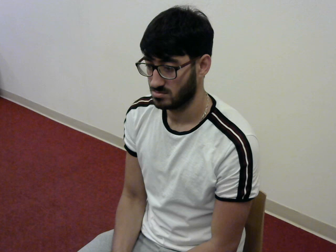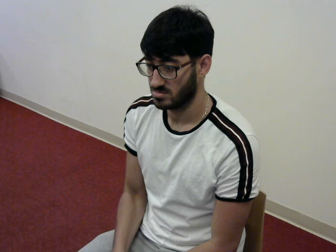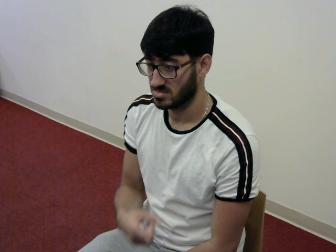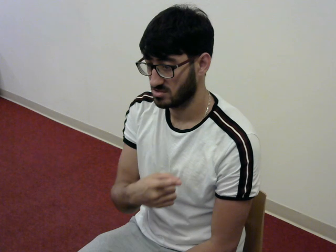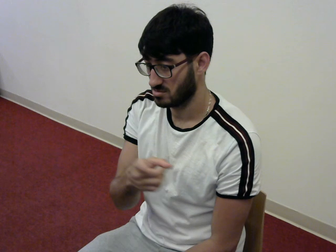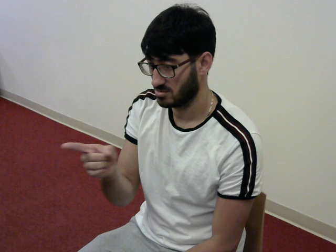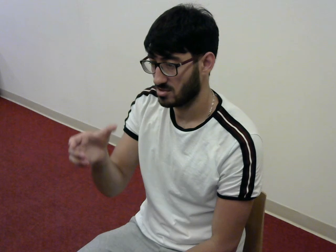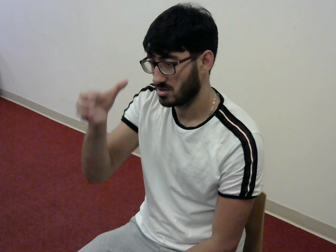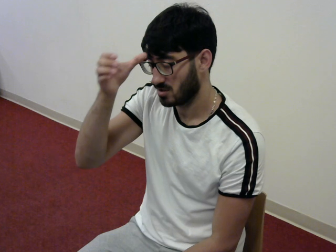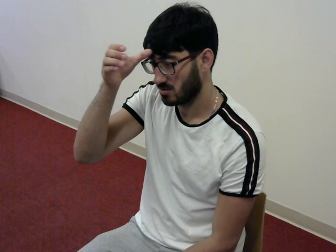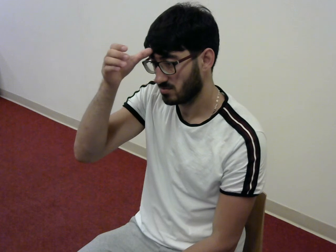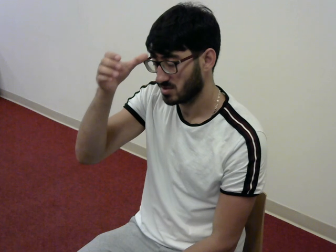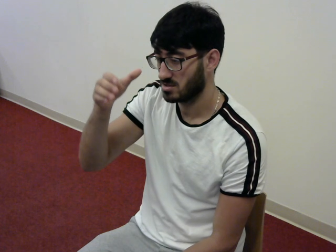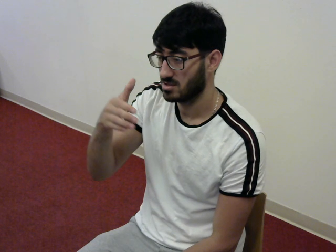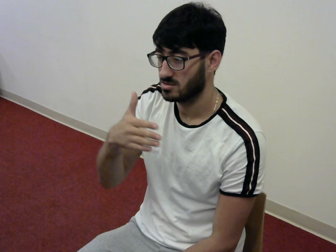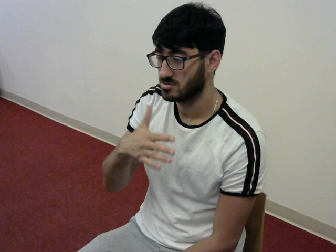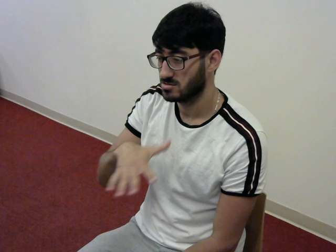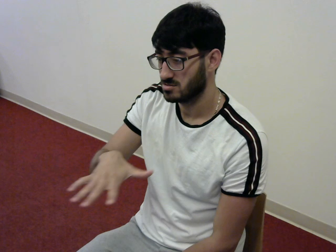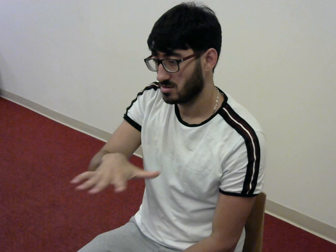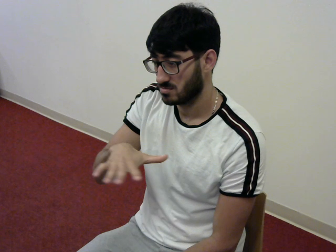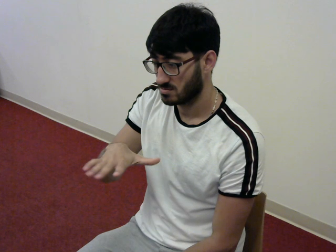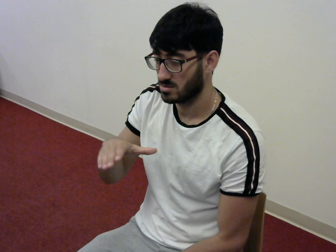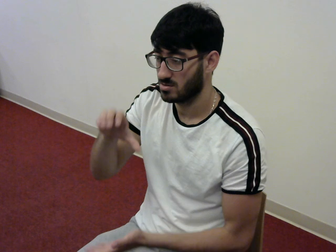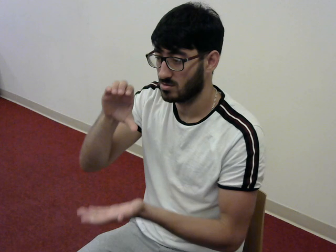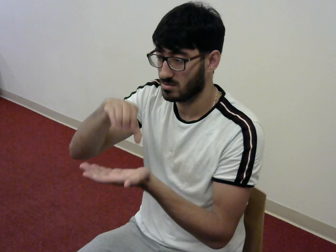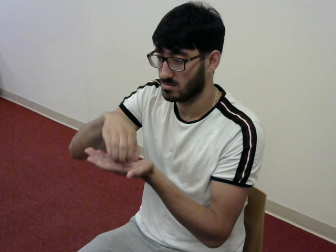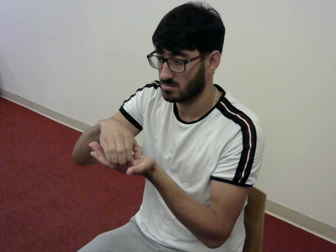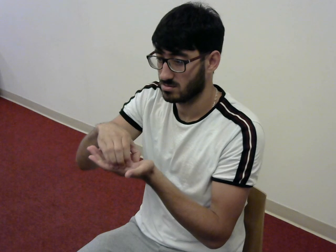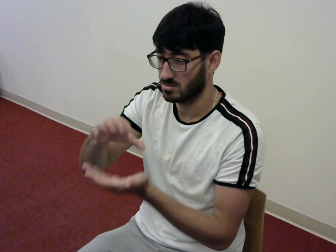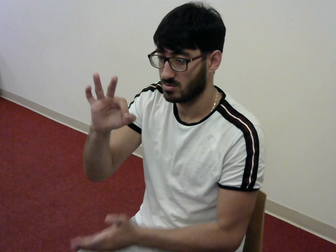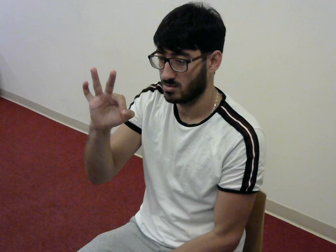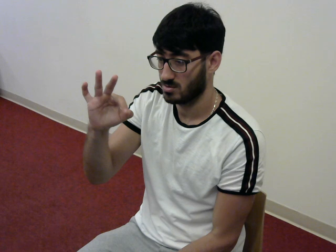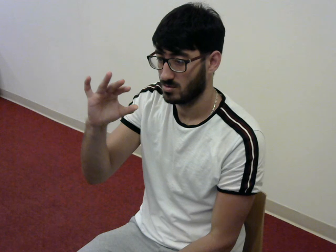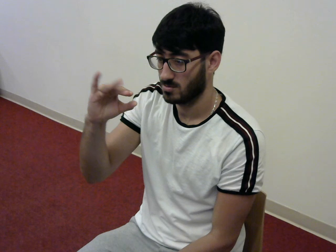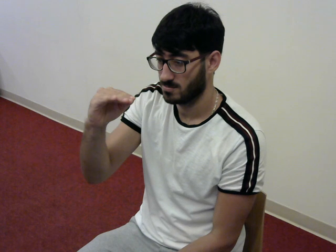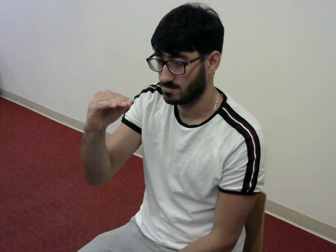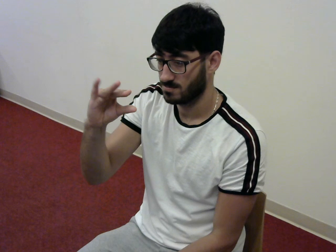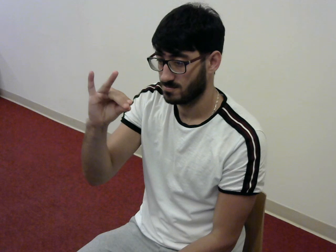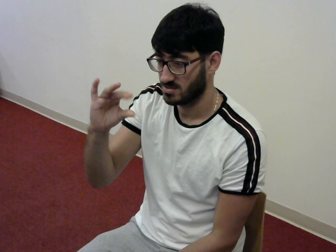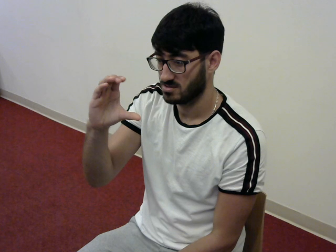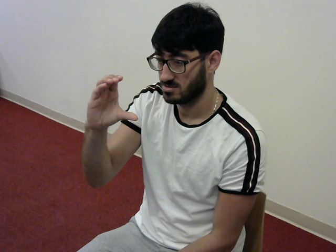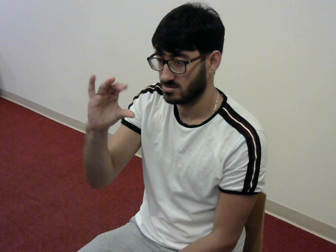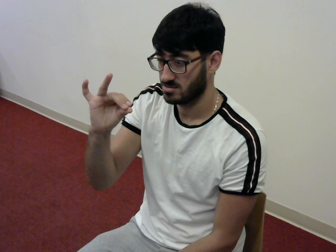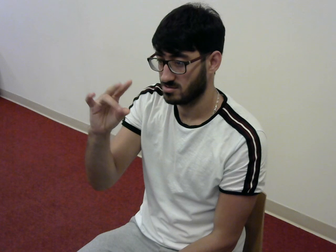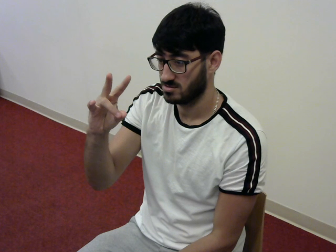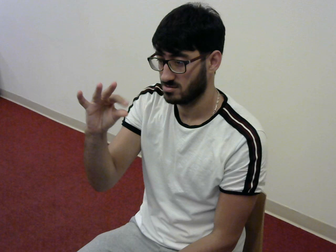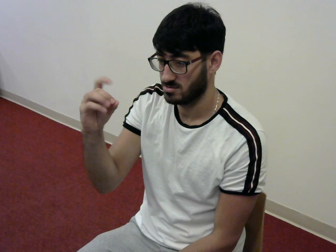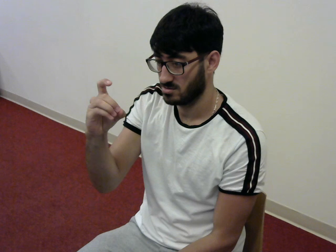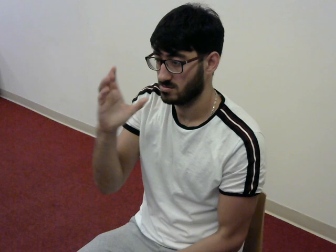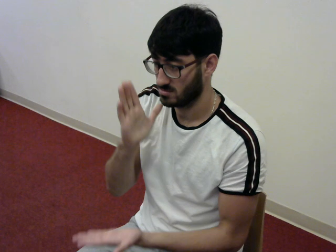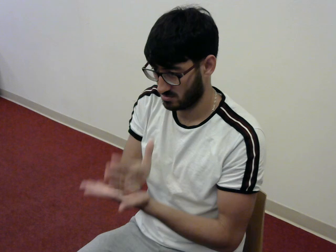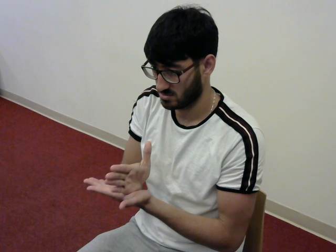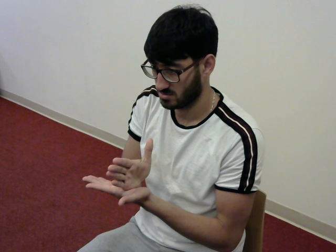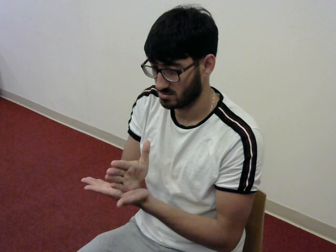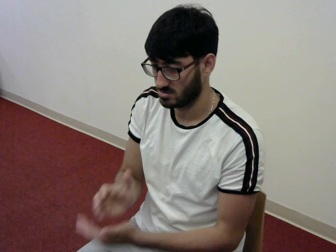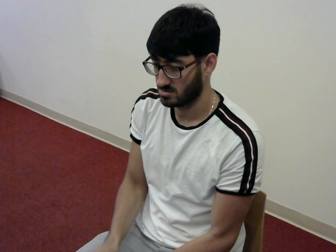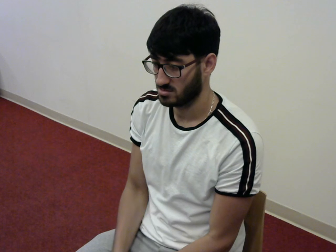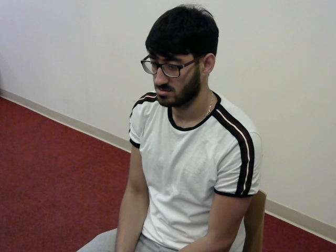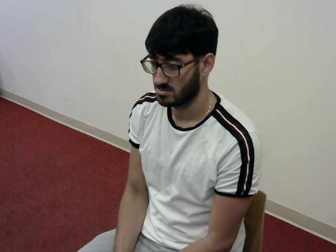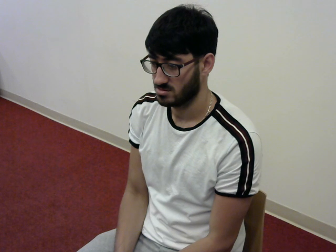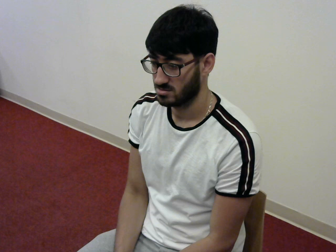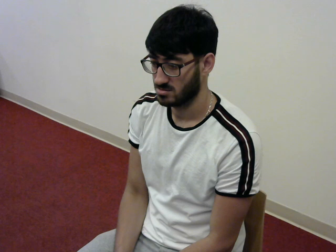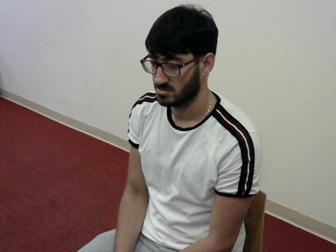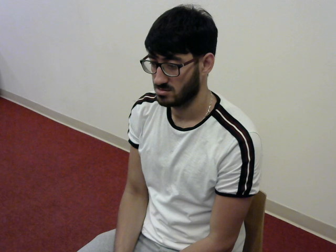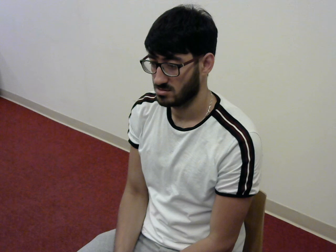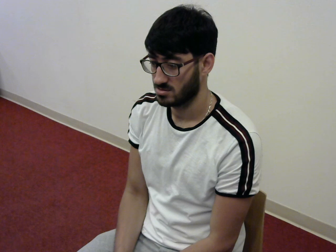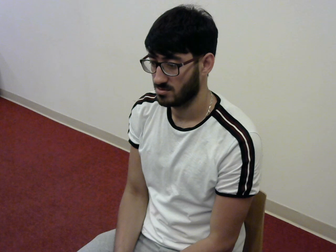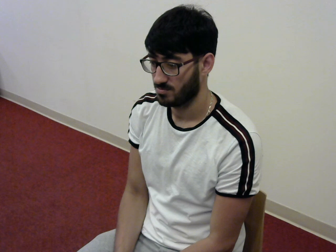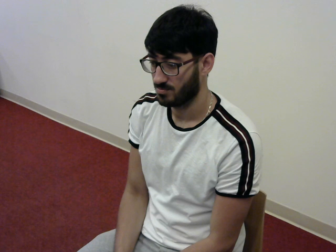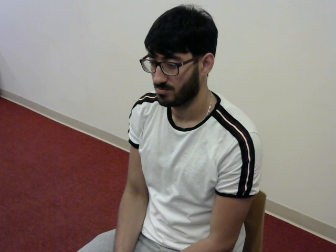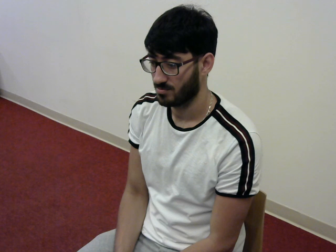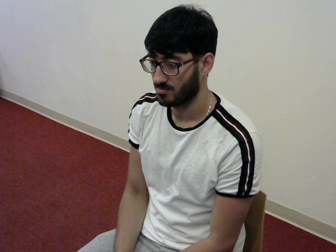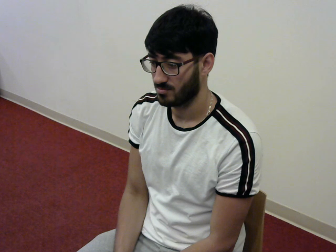Sizin Elmlər Akademiyası tərəfdə ofisiniz varmı?